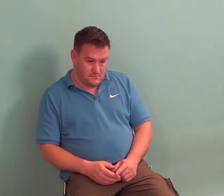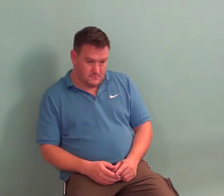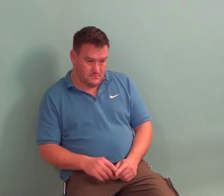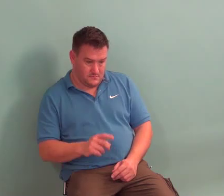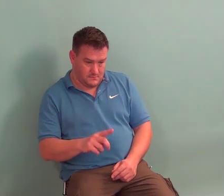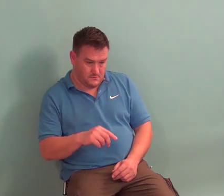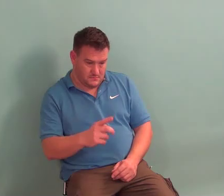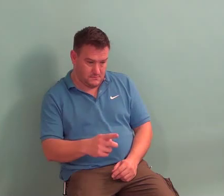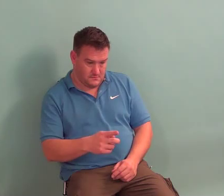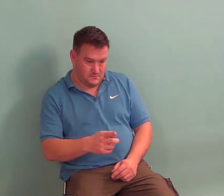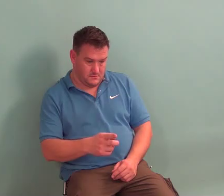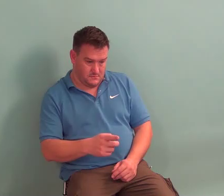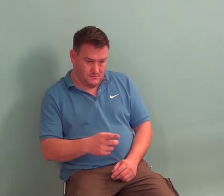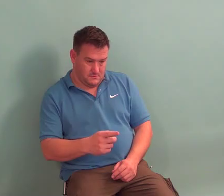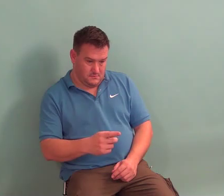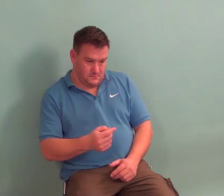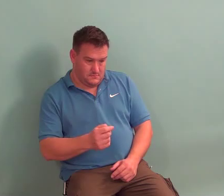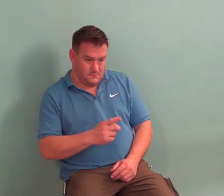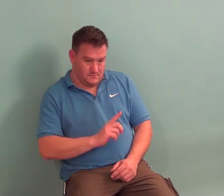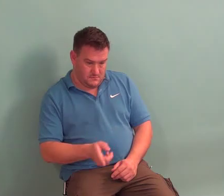To, to, nie wolno.